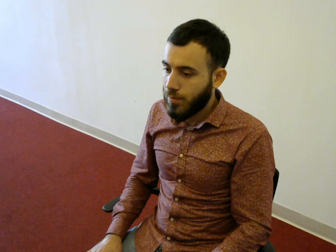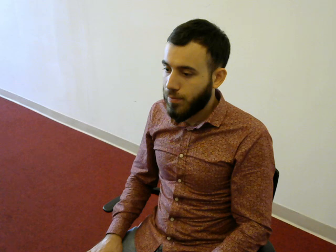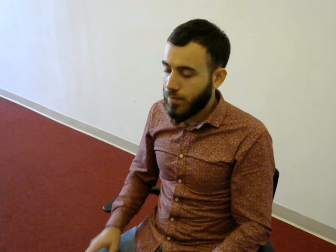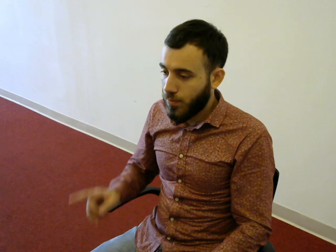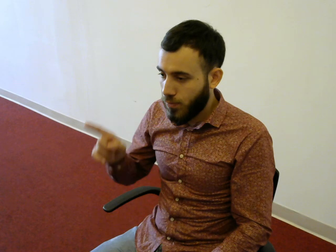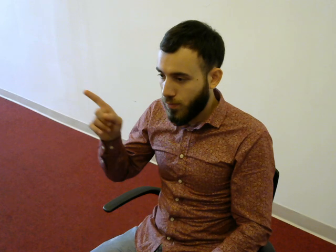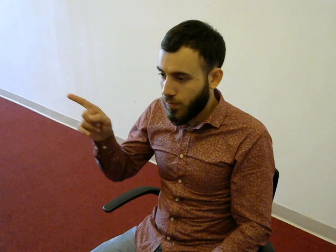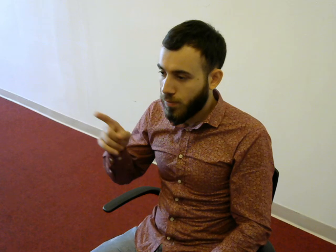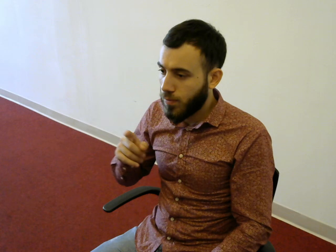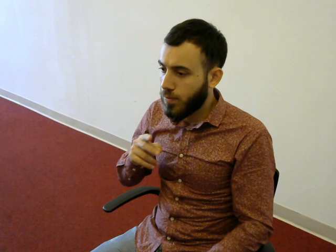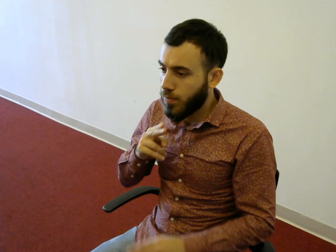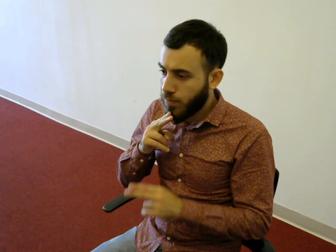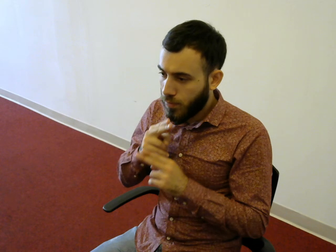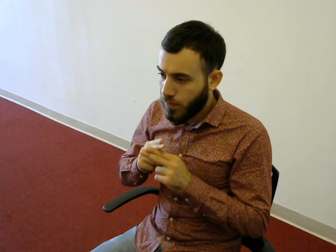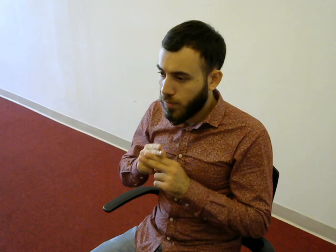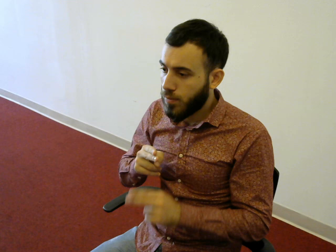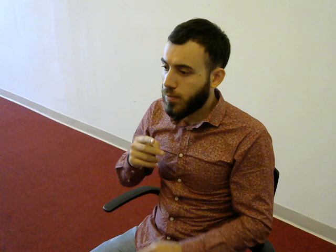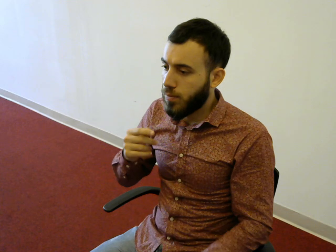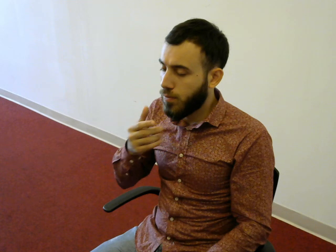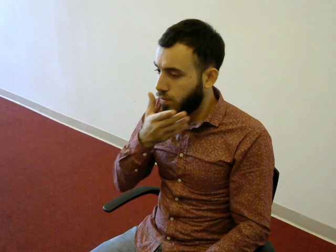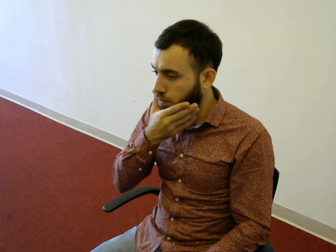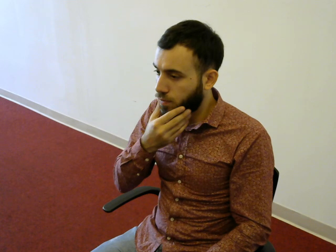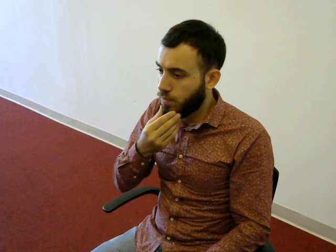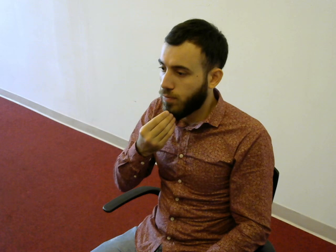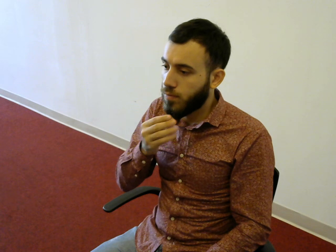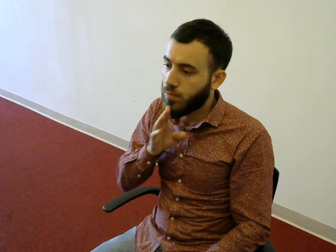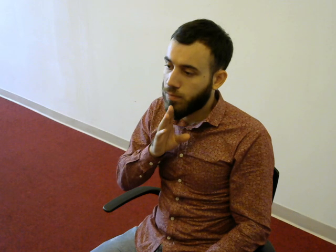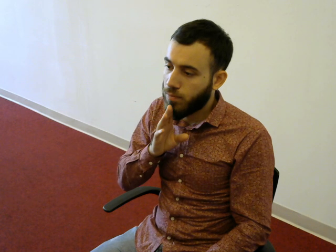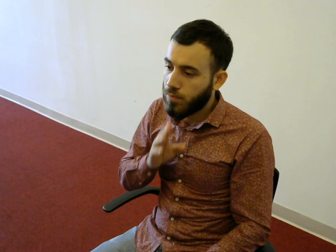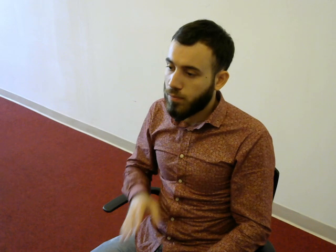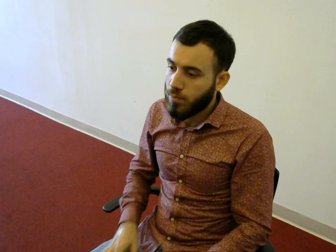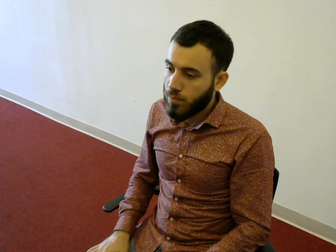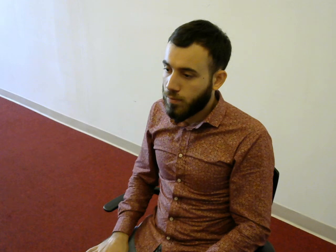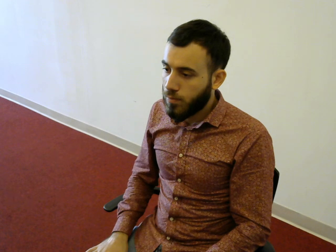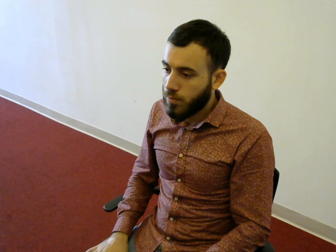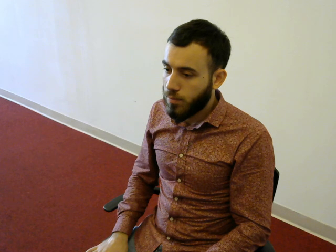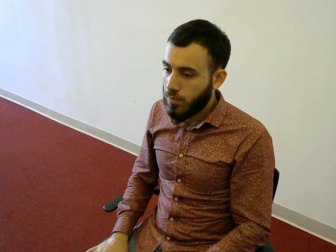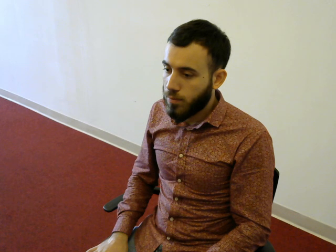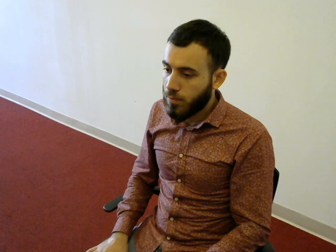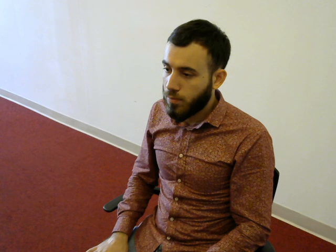Onun bacısı gözəl qızdır